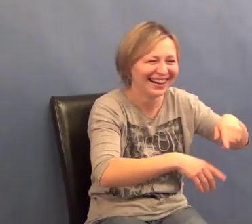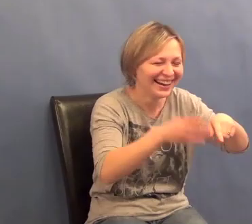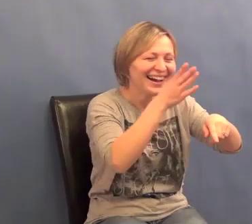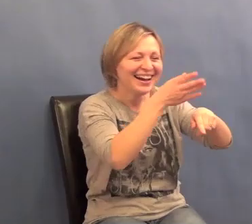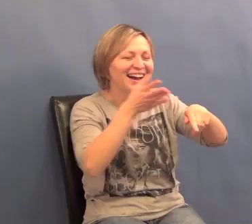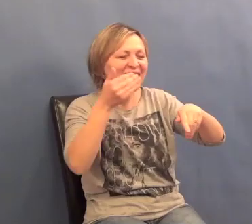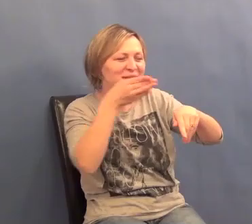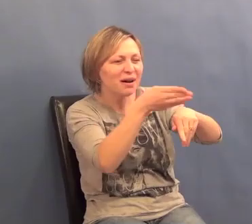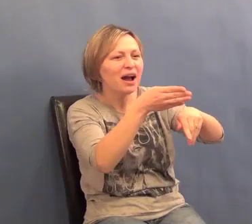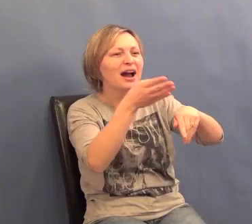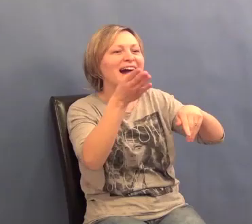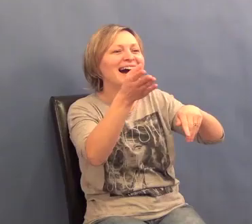Rybka...